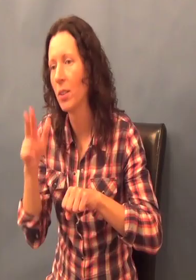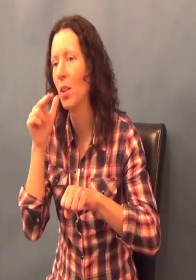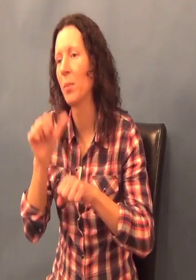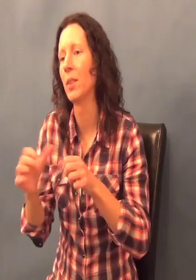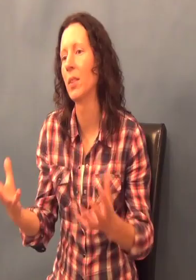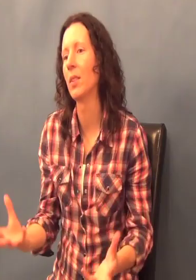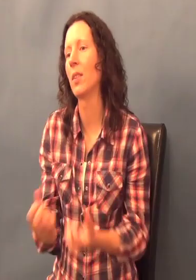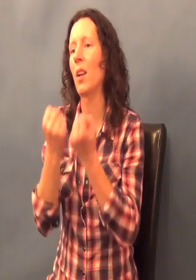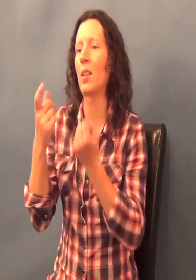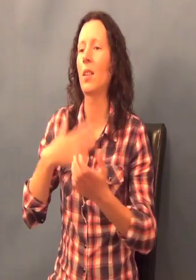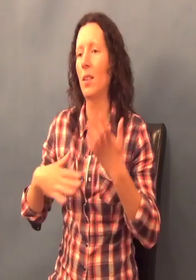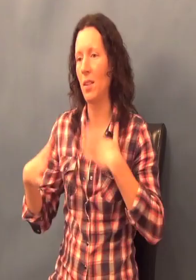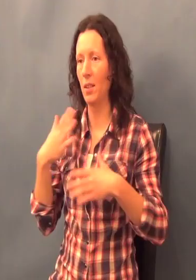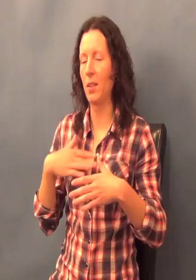Znaleźli ją, są zadowoleni.